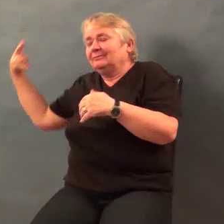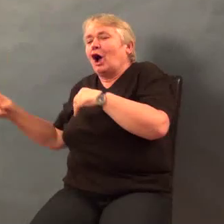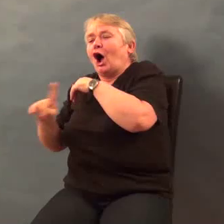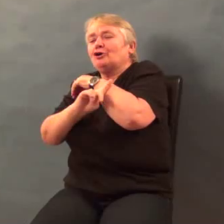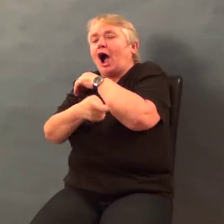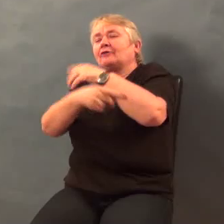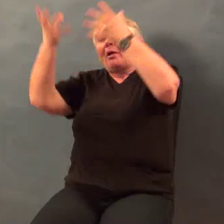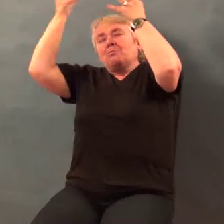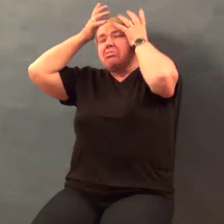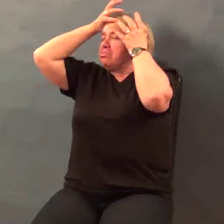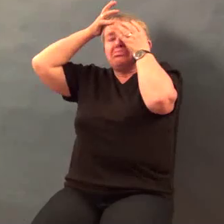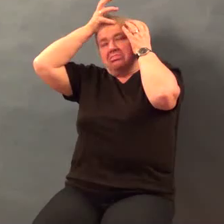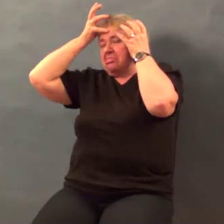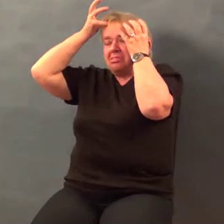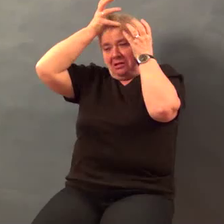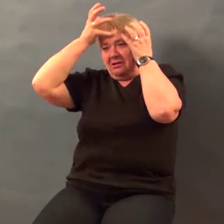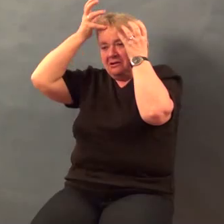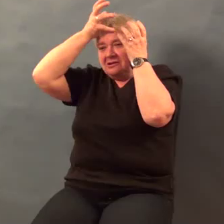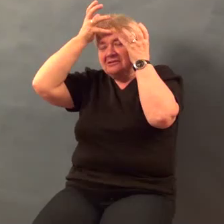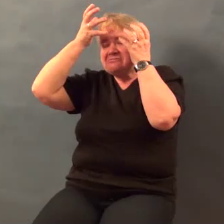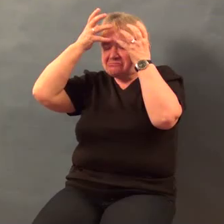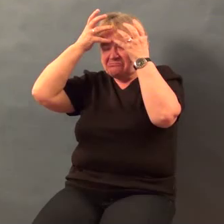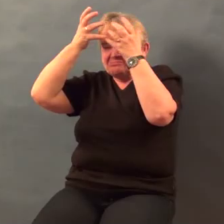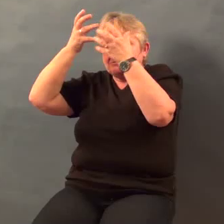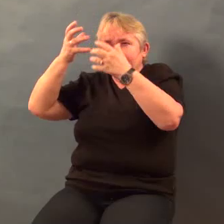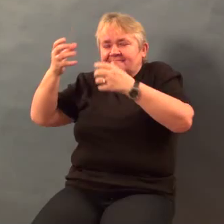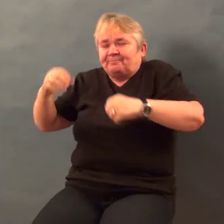Kot miał na głowie kosz.